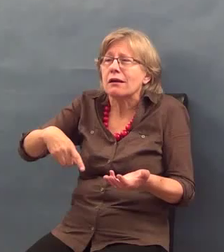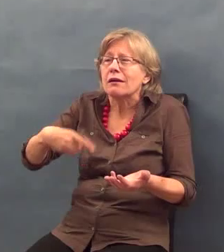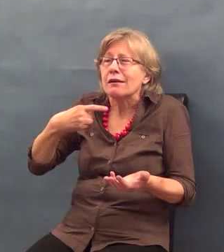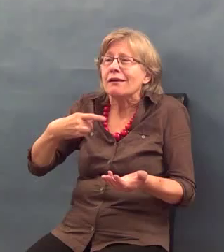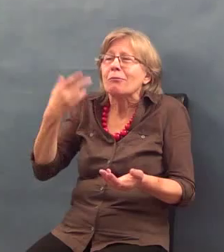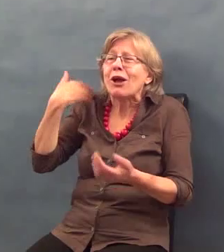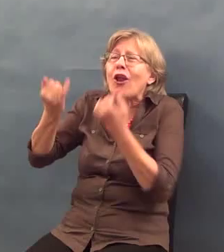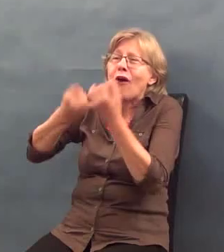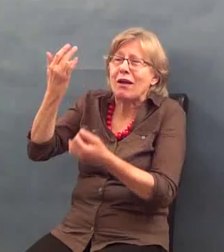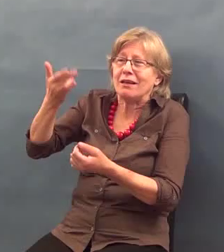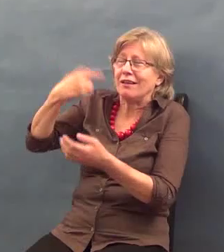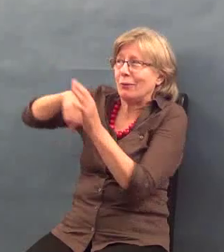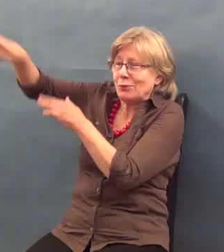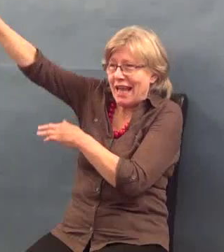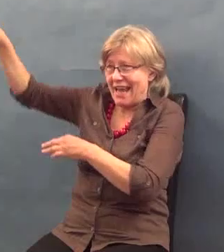Chłopiec uciekł na rowerze.